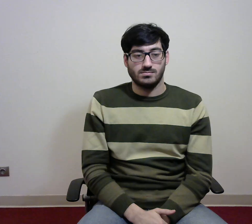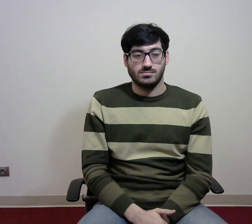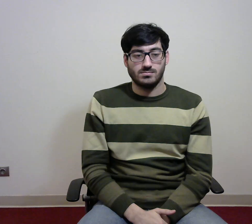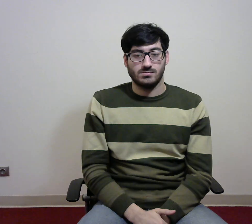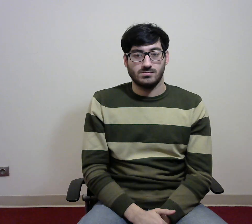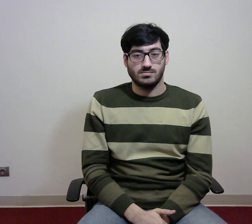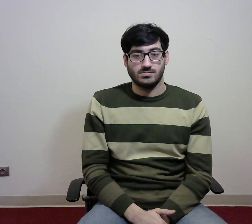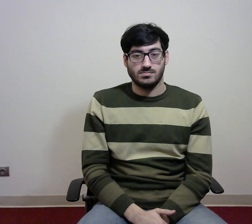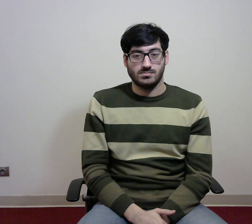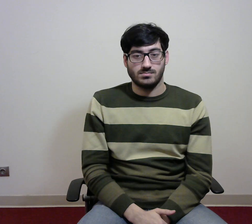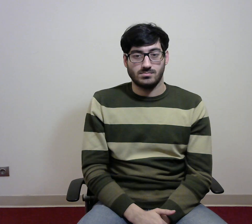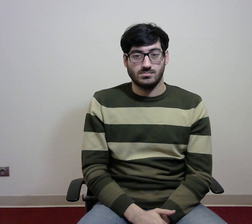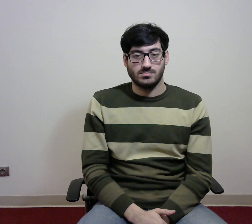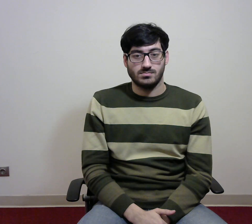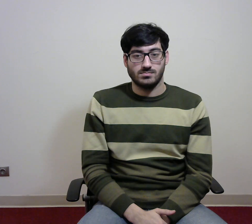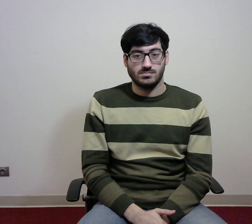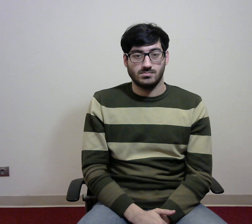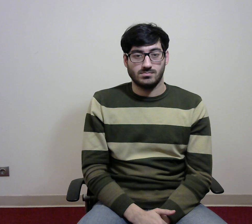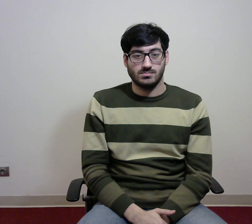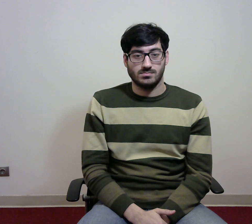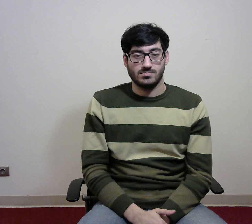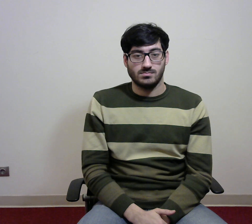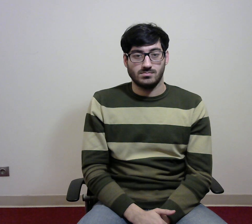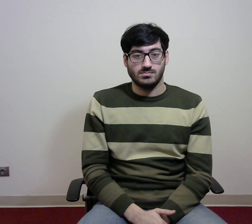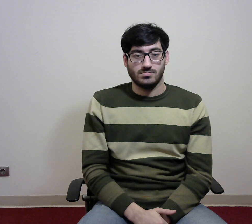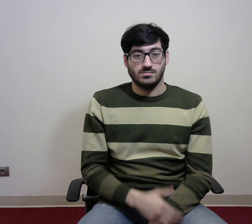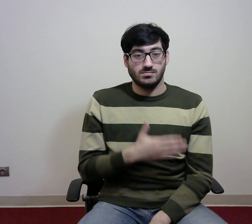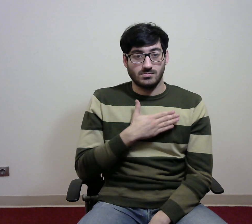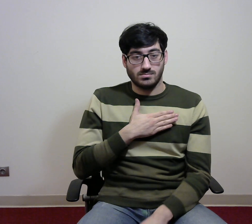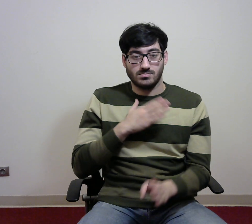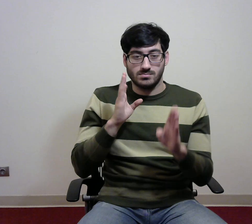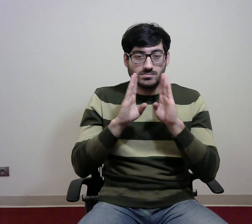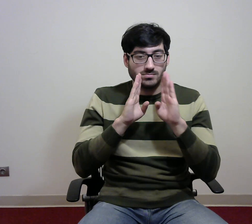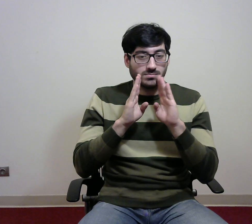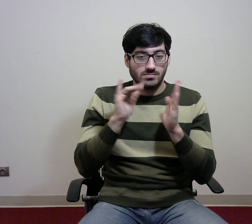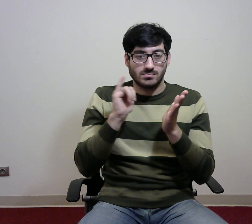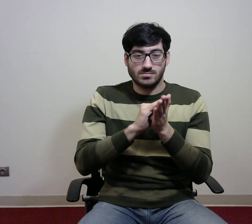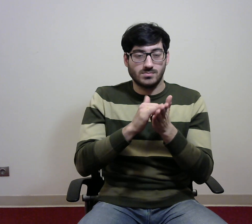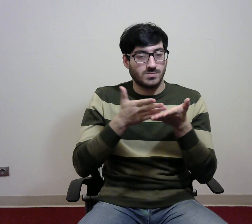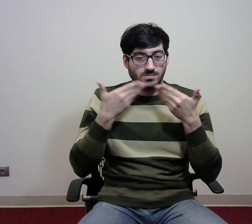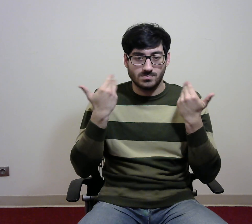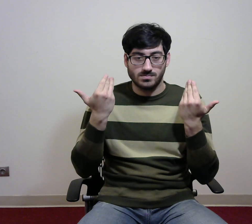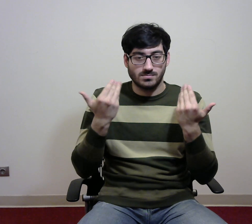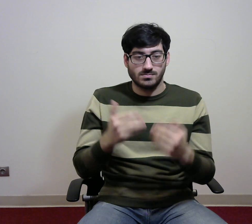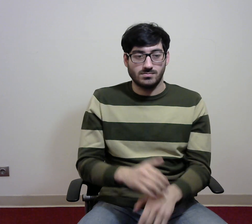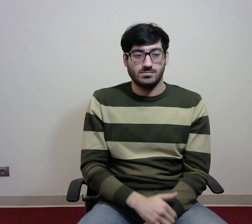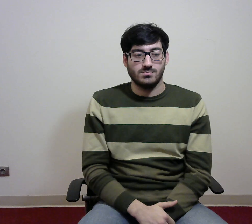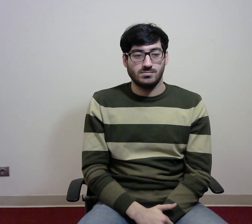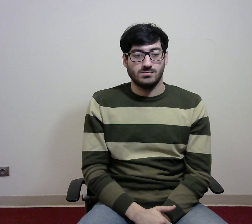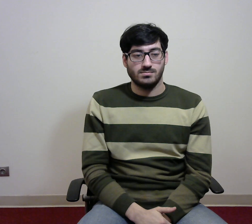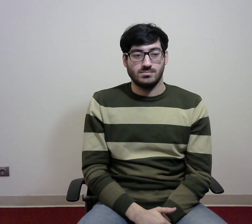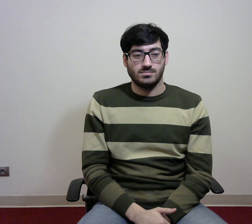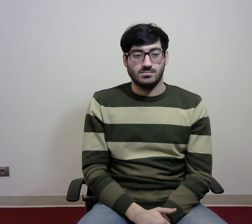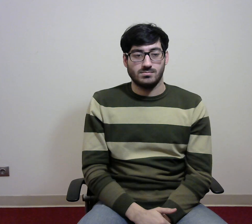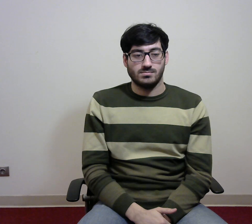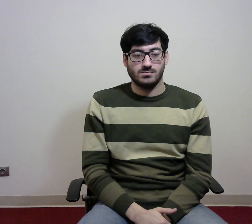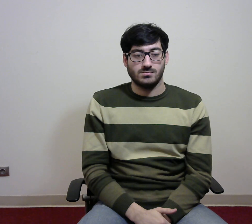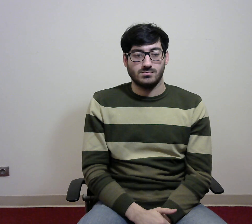Mənim Facebook hesabım yoxdur